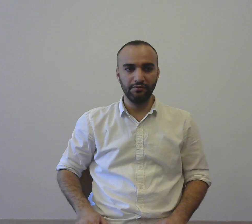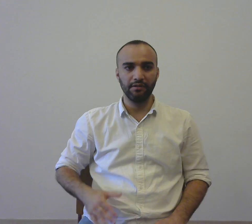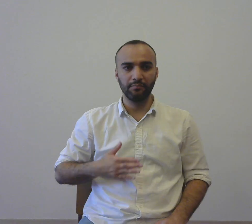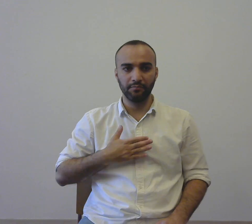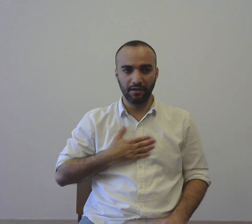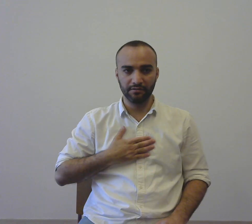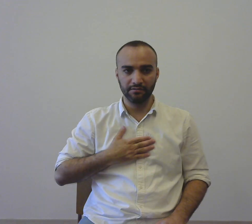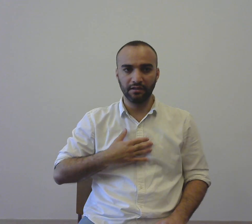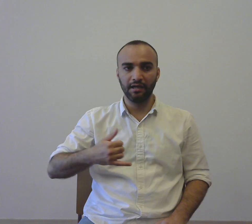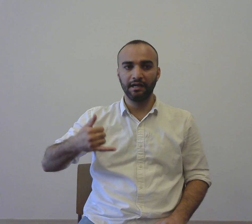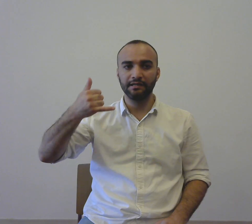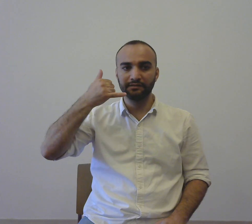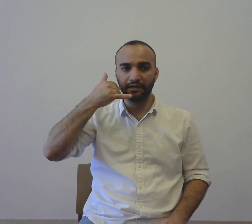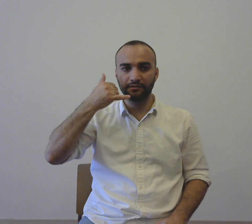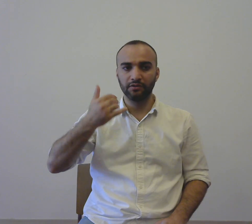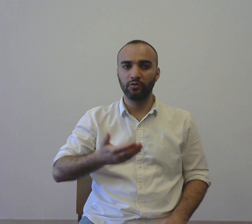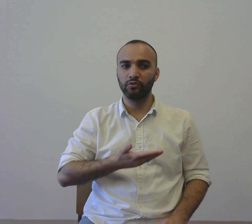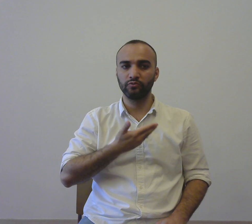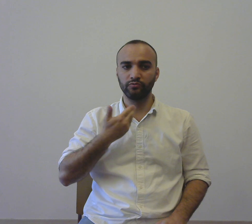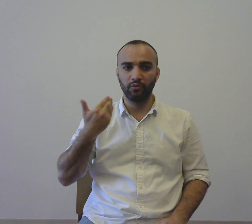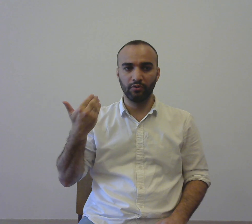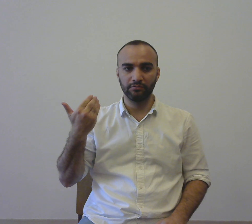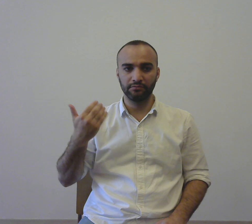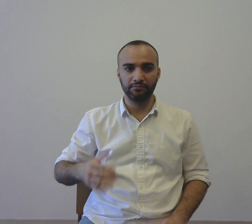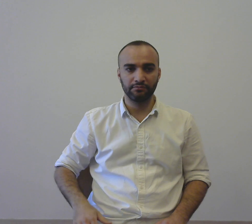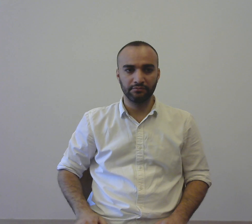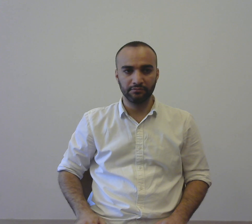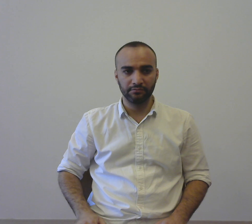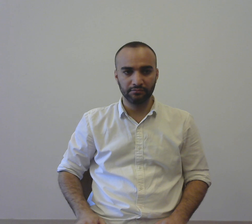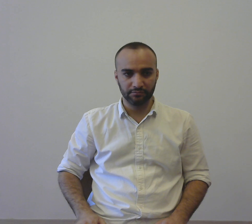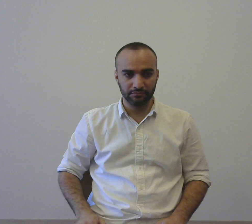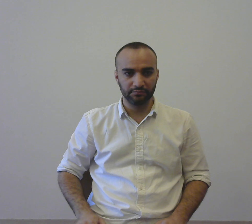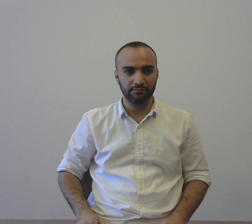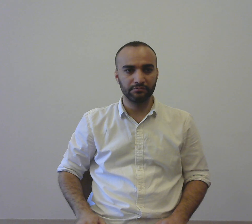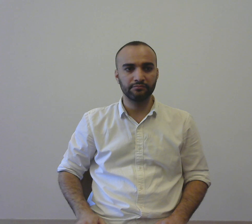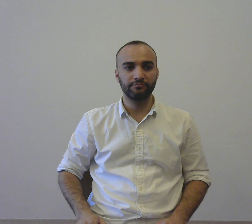Mənim telefonum yoxdur